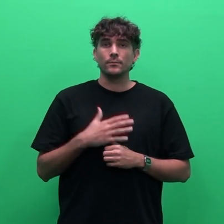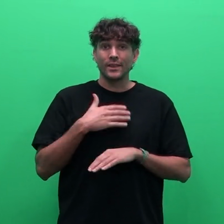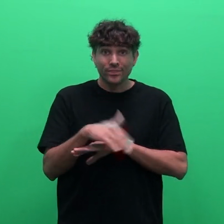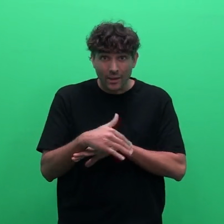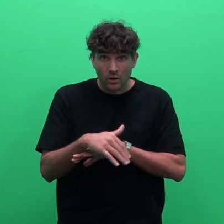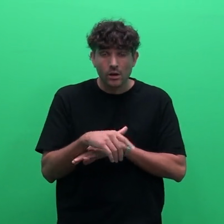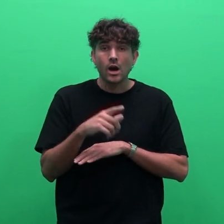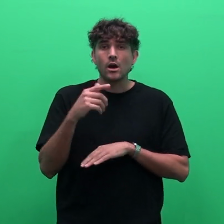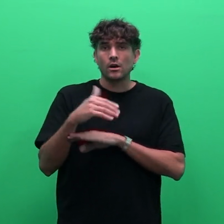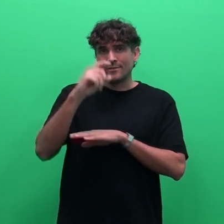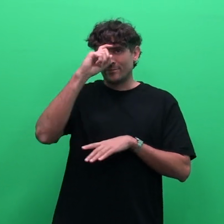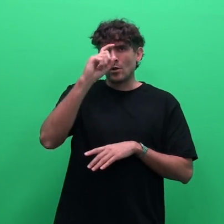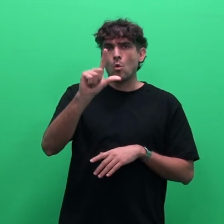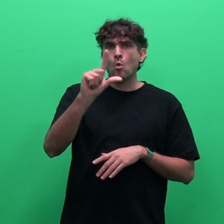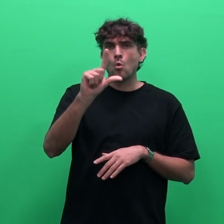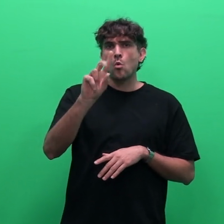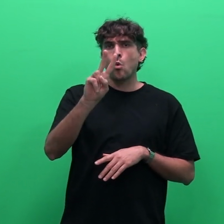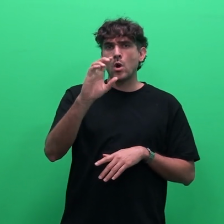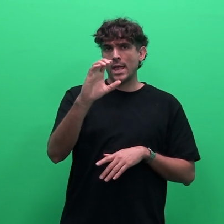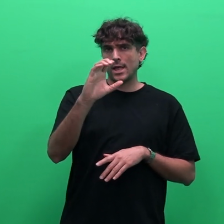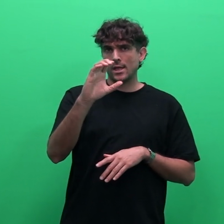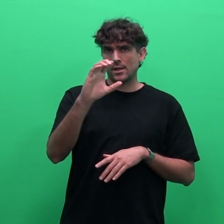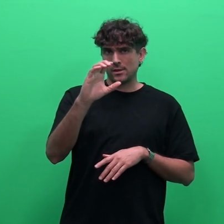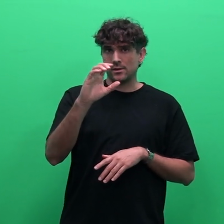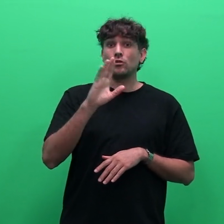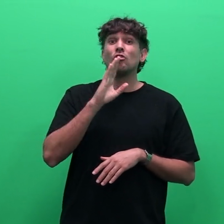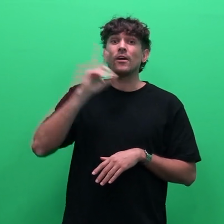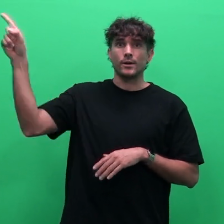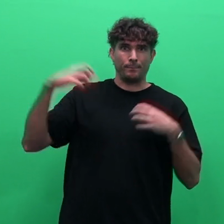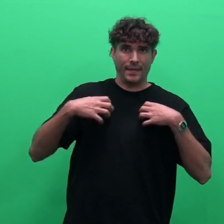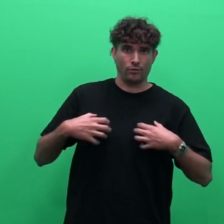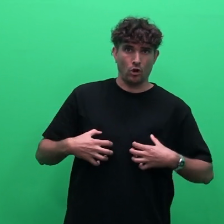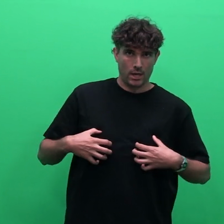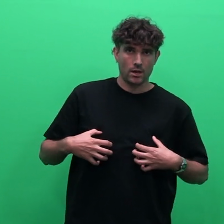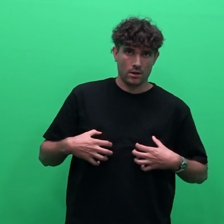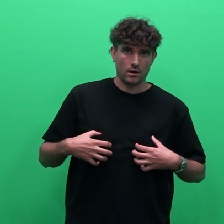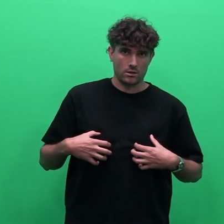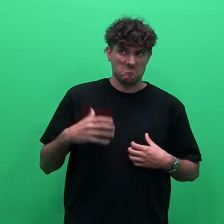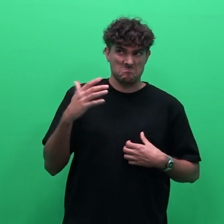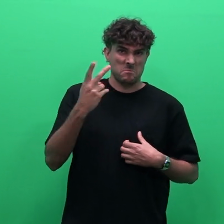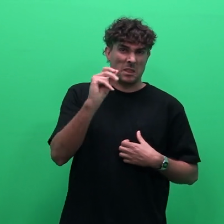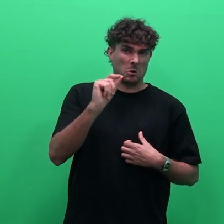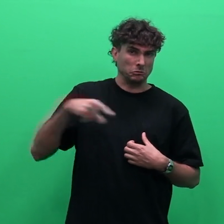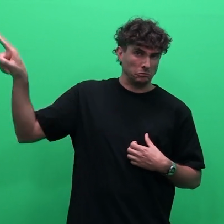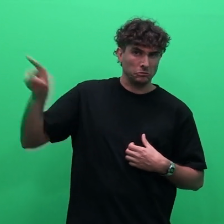La meva adreça? Carrer Luc de Badalona, a uns vint minuts d'aquí més o menys.